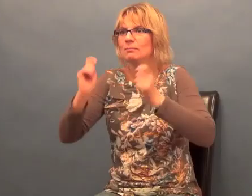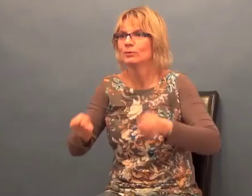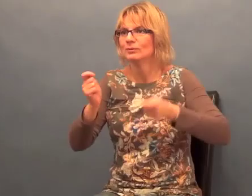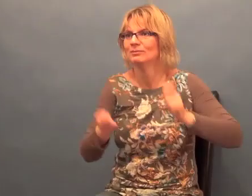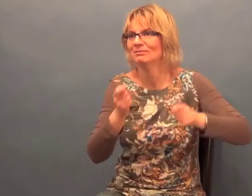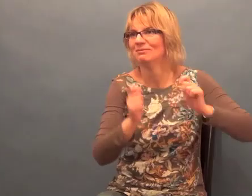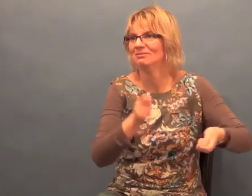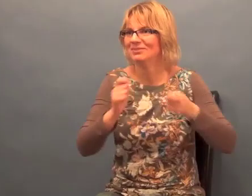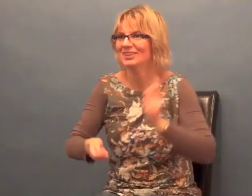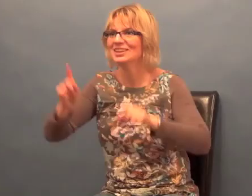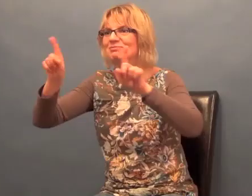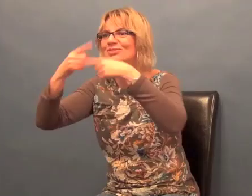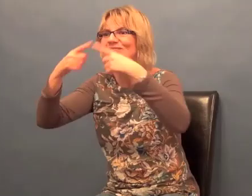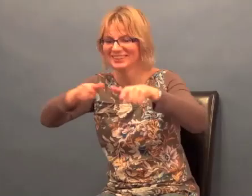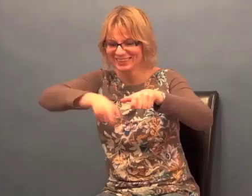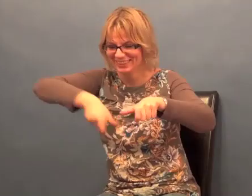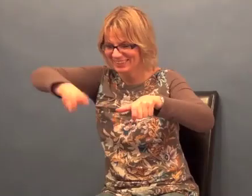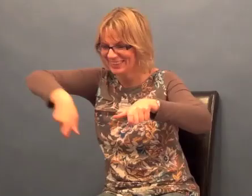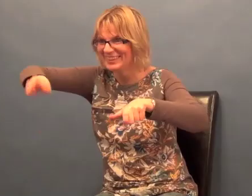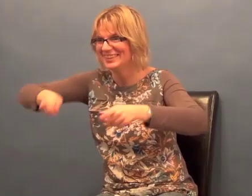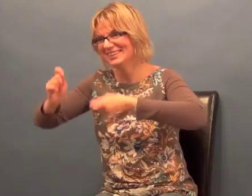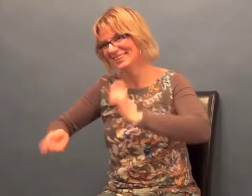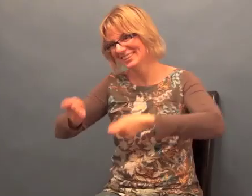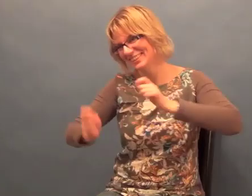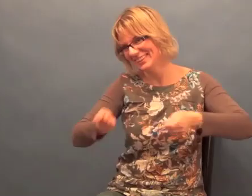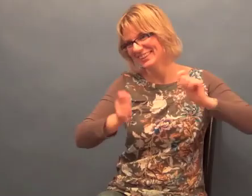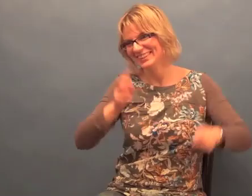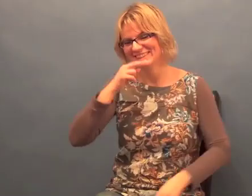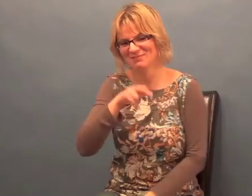Gra na nich jak na bębenkach.